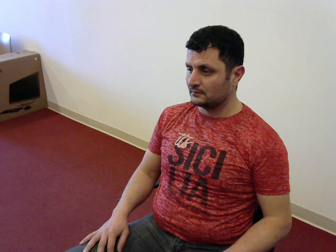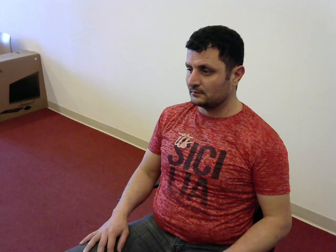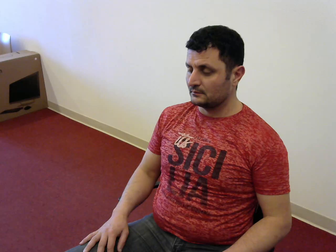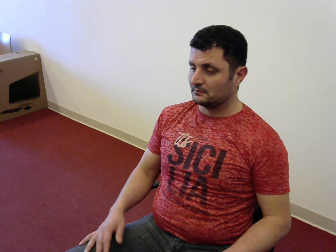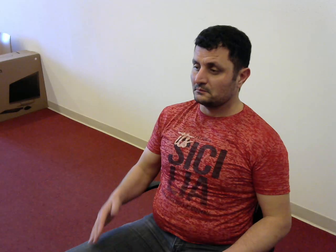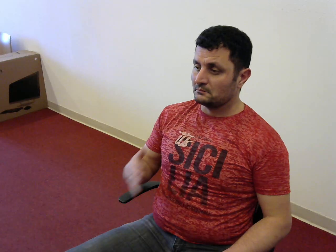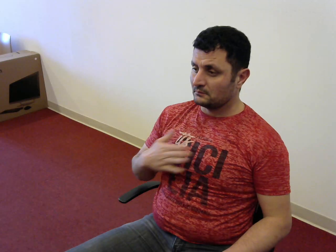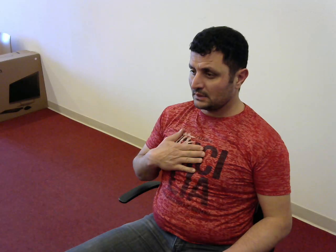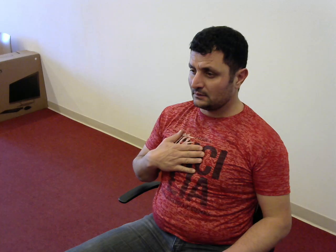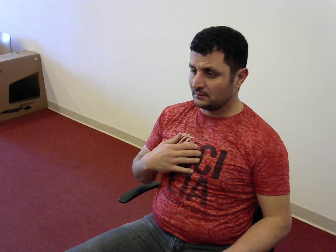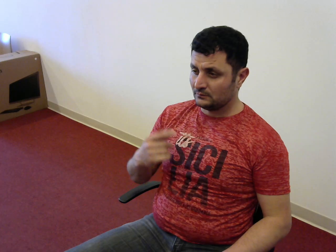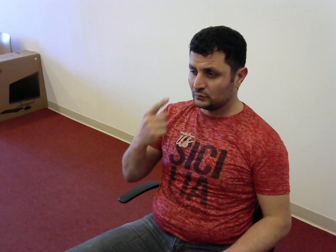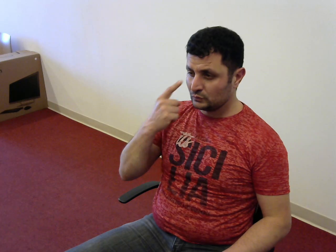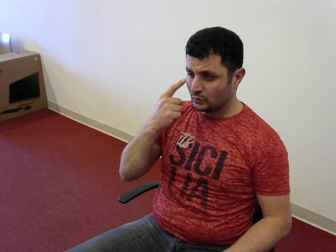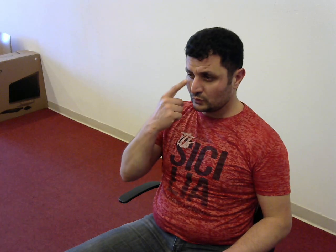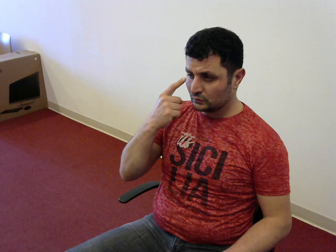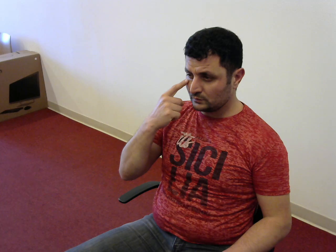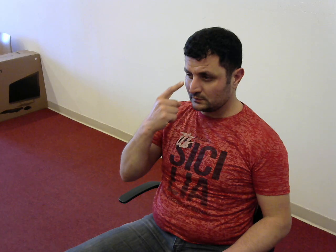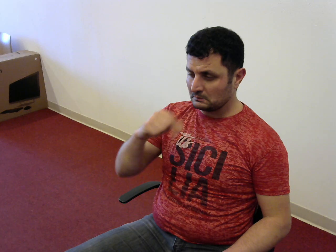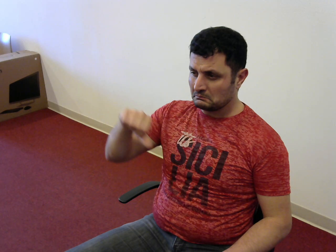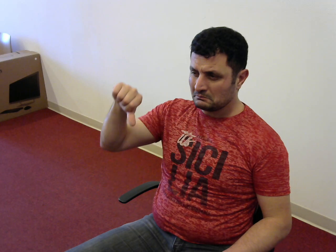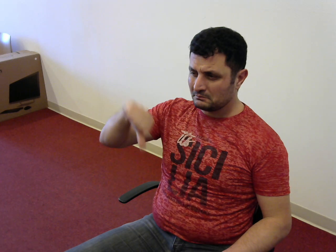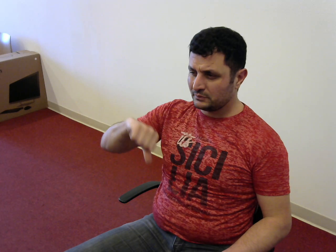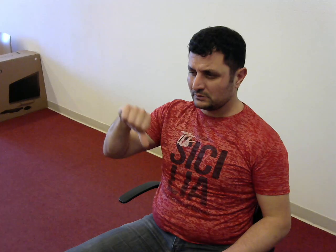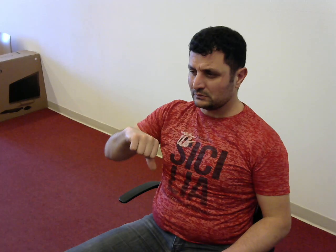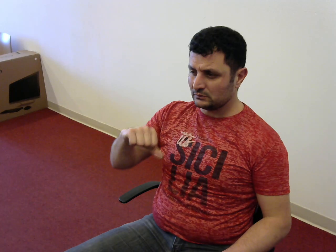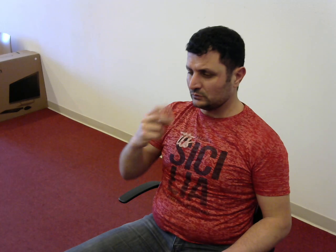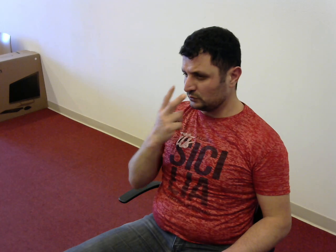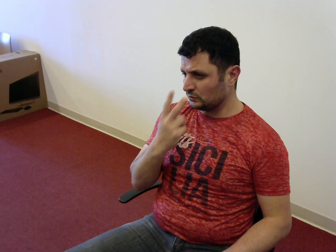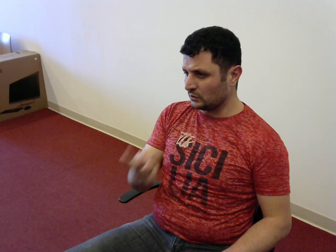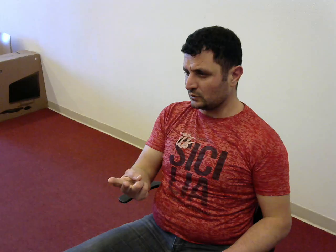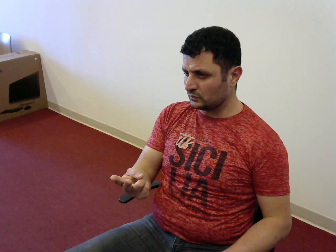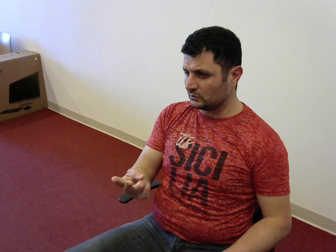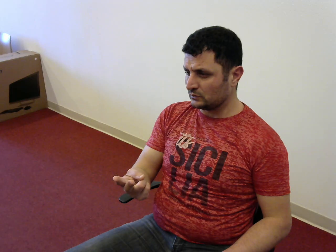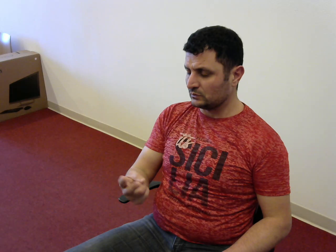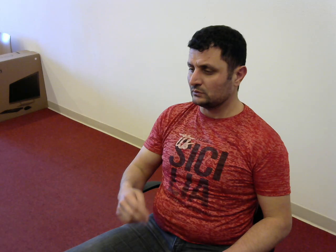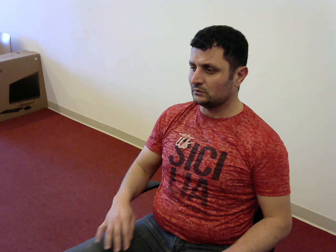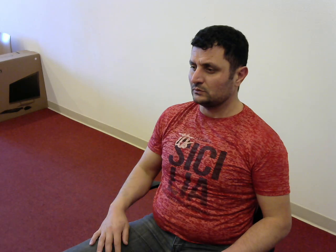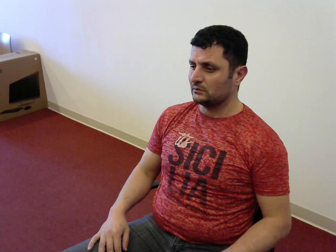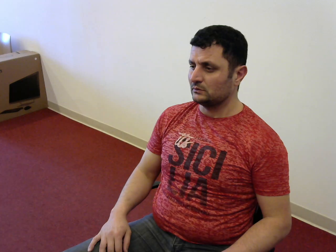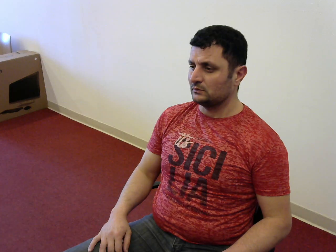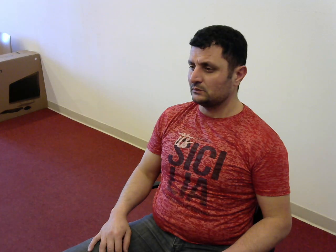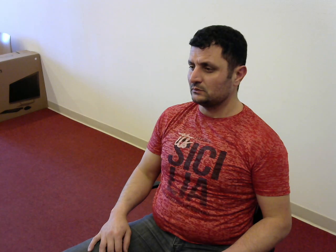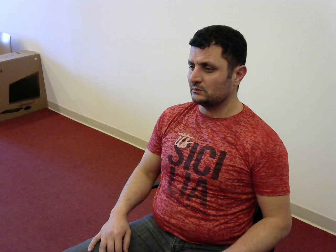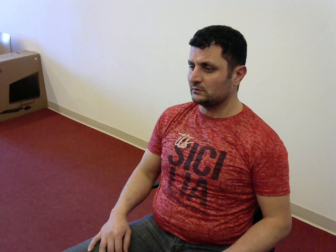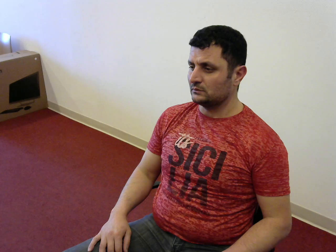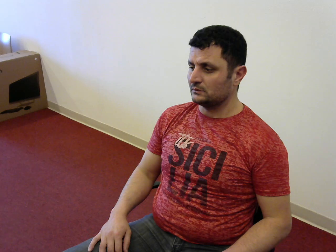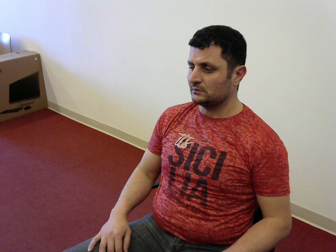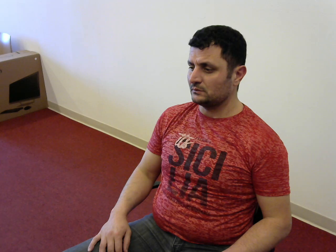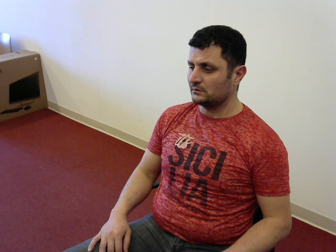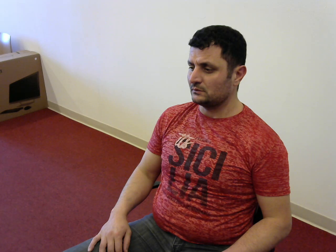Mənim gözüm pis görür